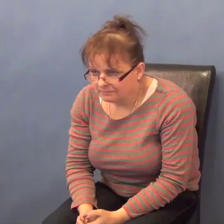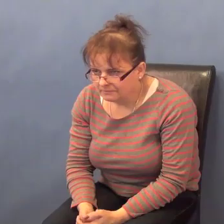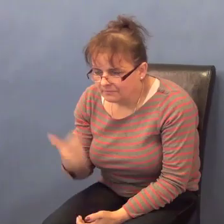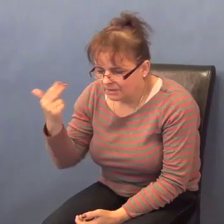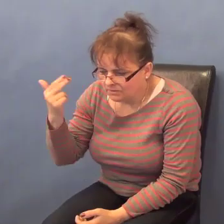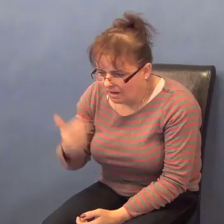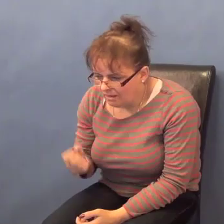Niedziela.